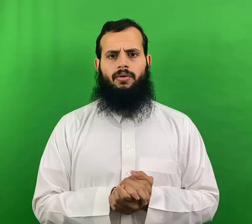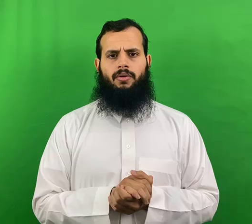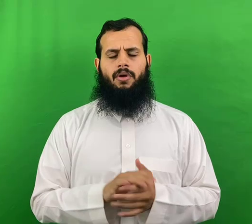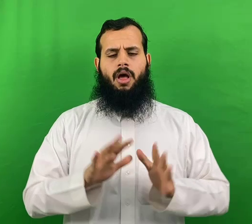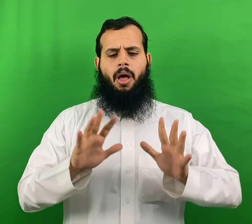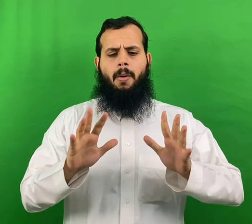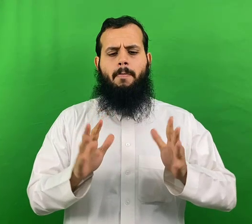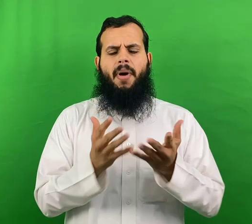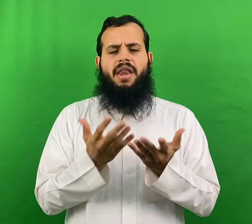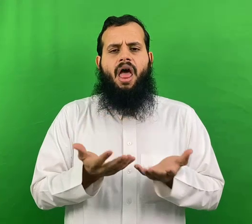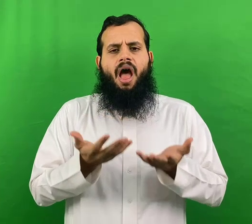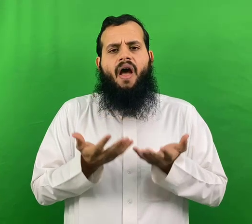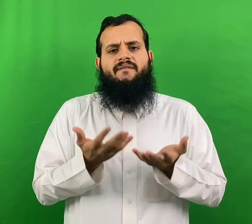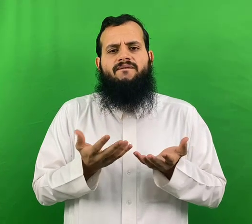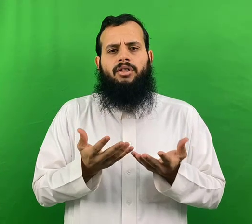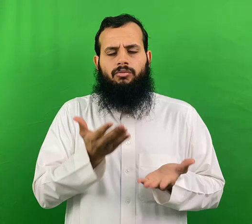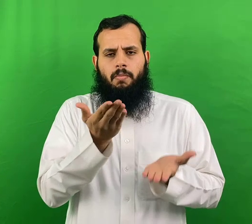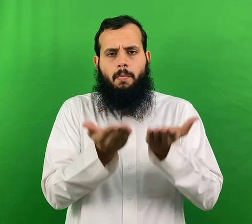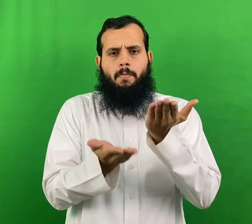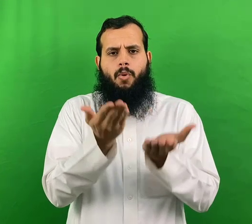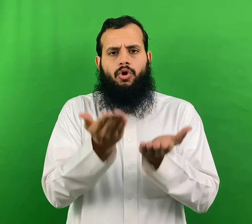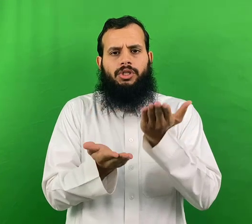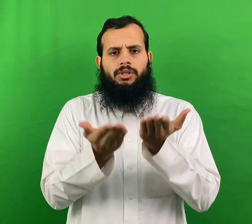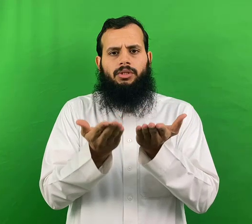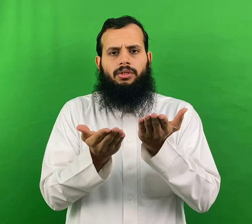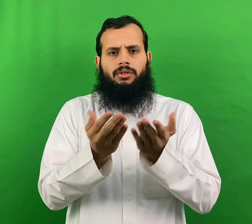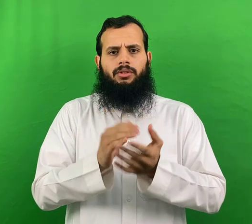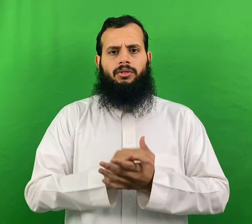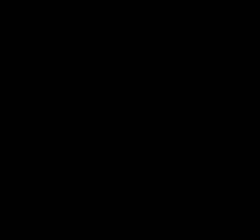من خفت موازينه